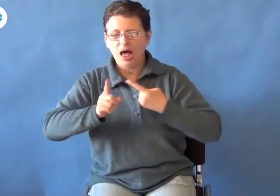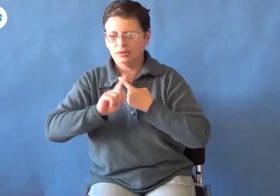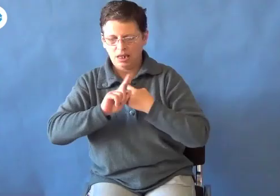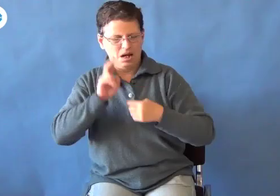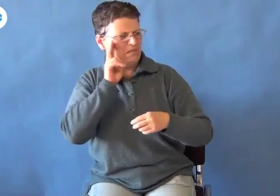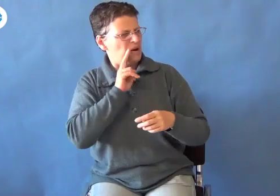Harcerze.